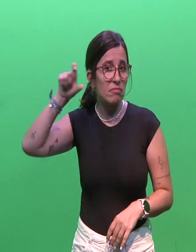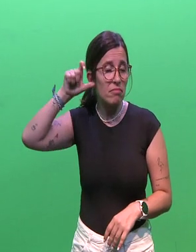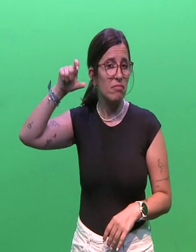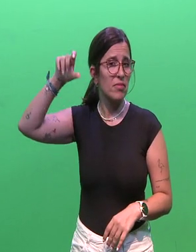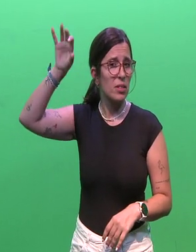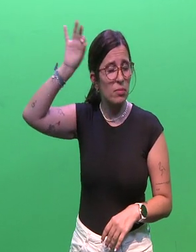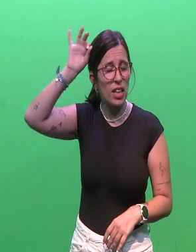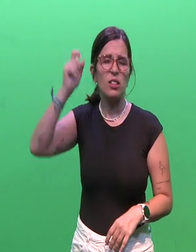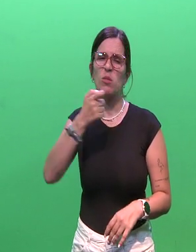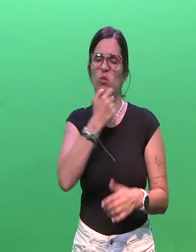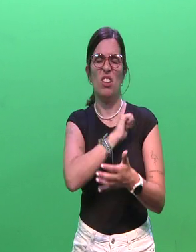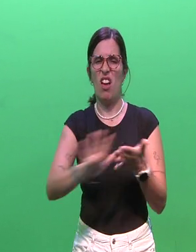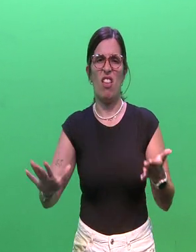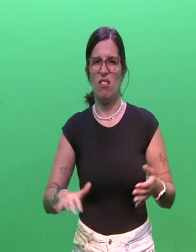No m'agraden gens els audiòfons ni els implants.